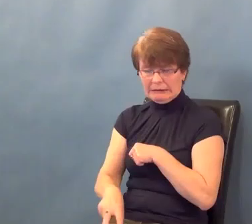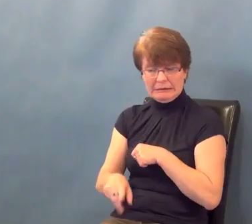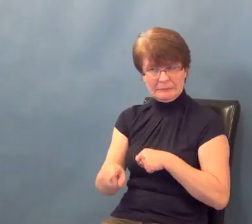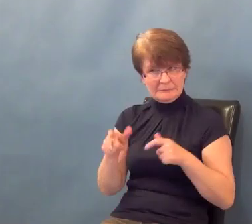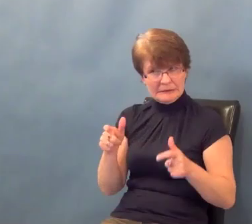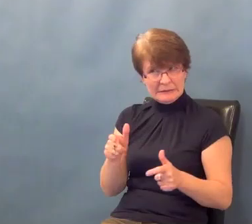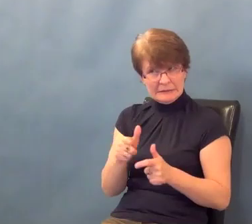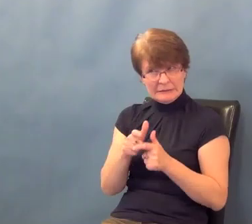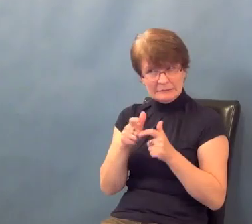To niebezpieczne.